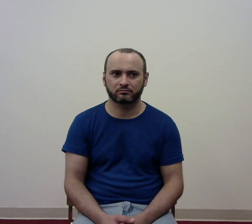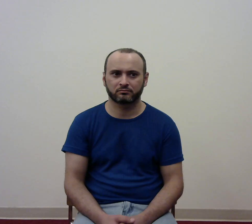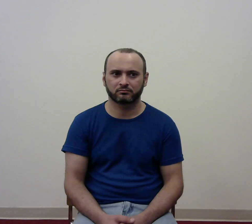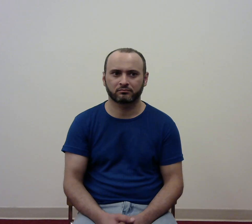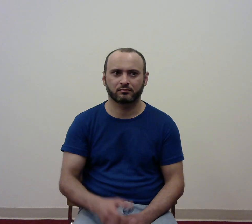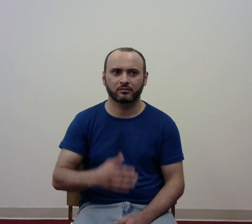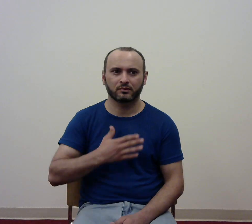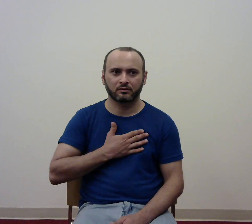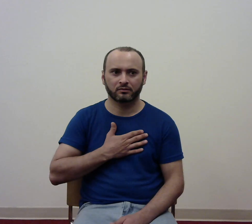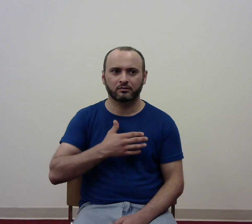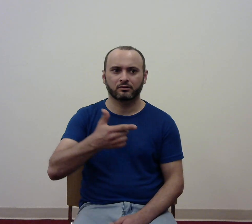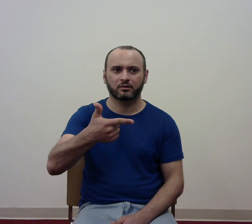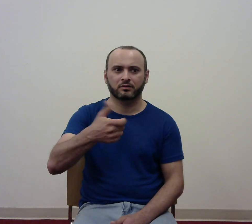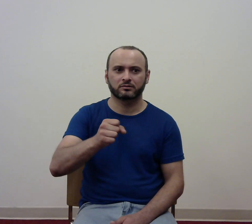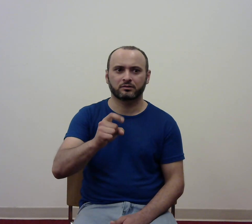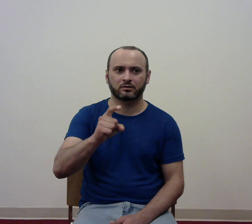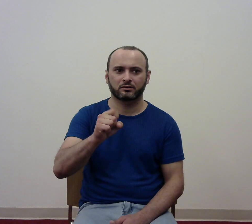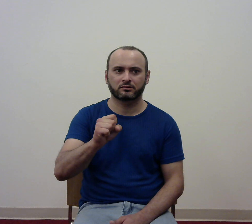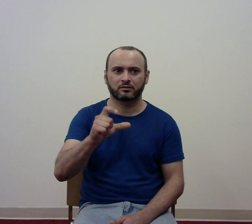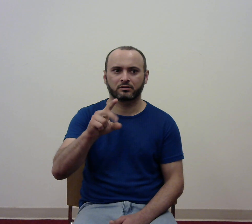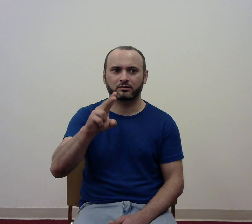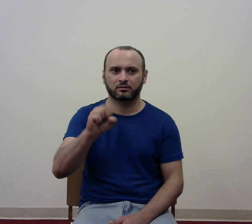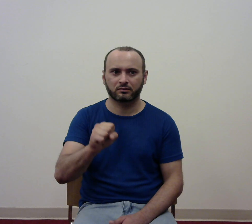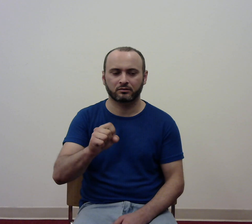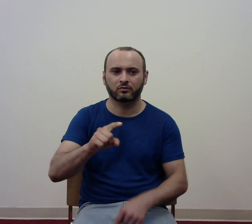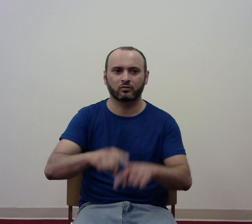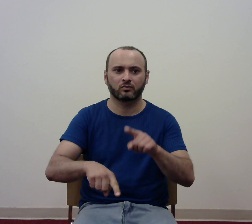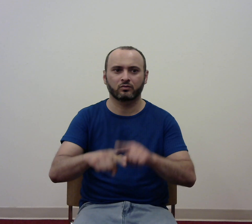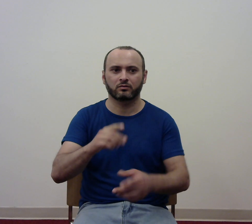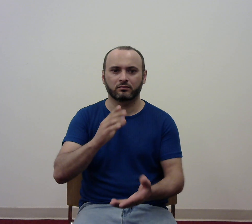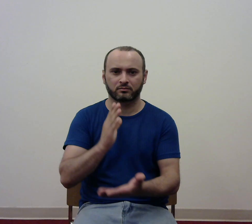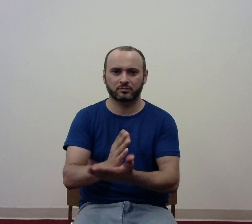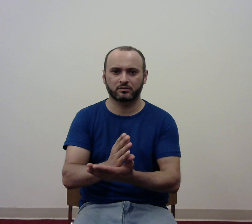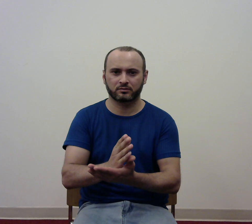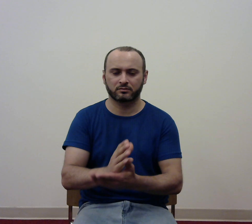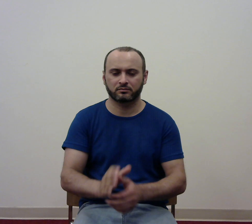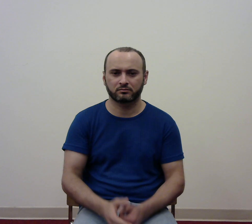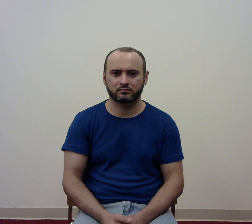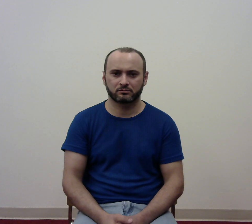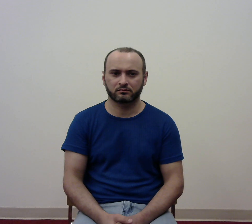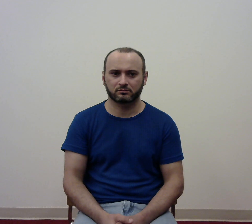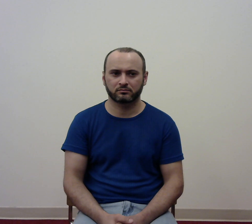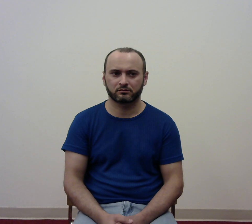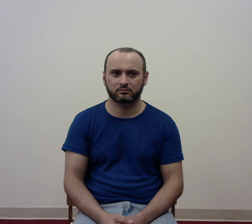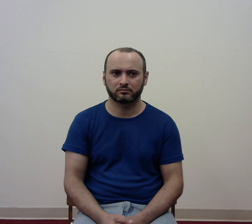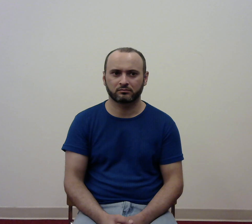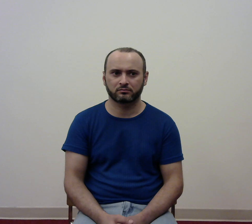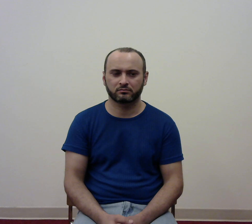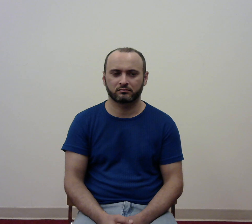Mənim Qazaxda qohumlarım var